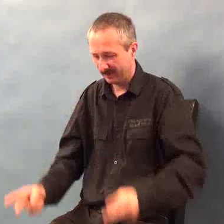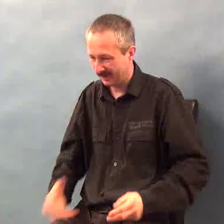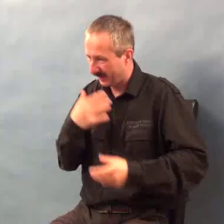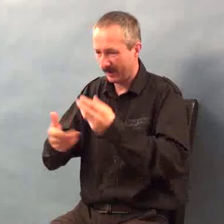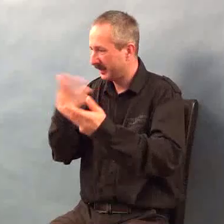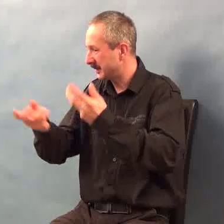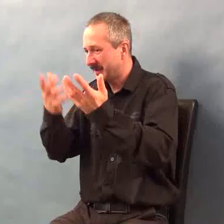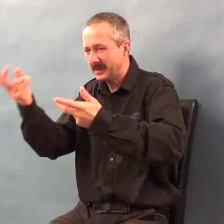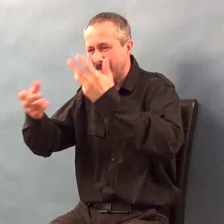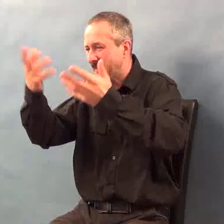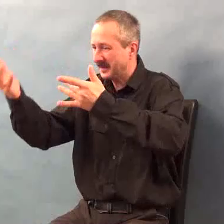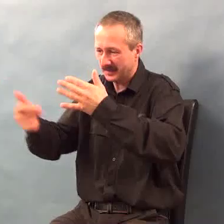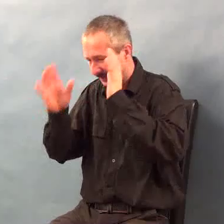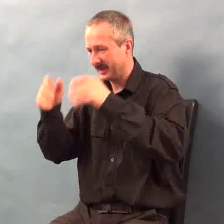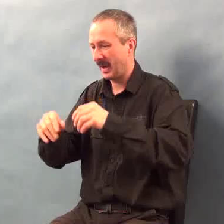Szukali żaby wszędzie.